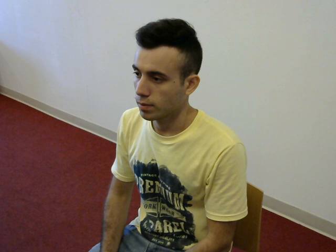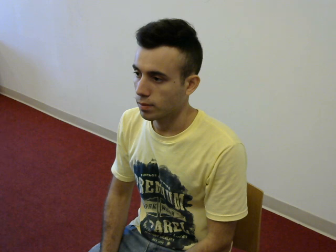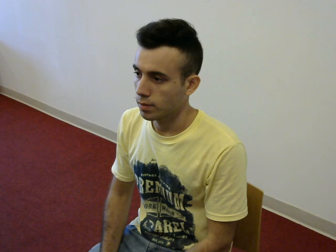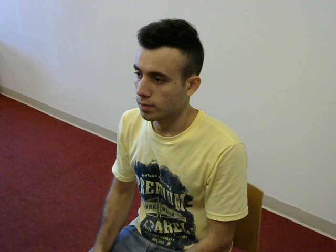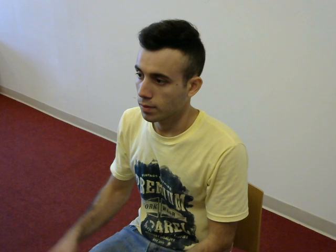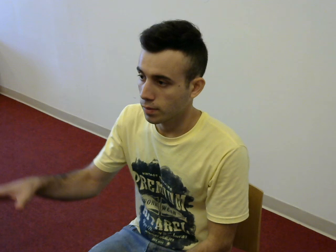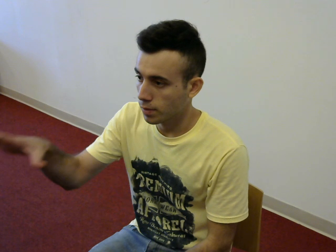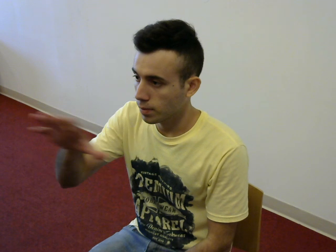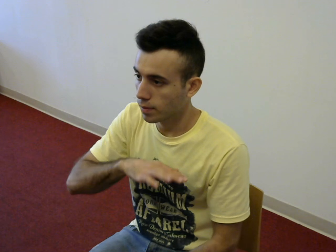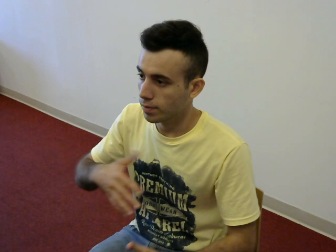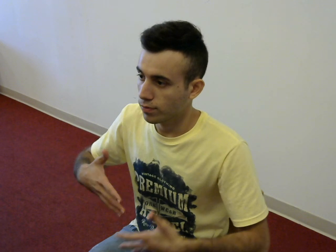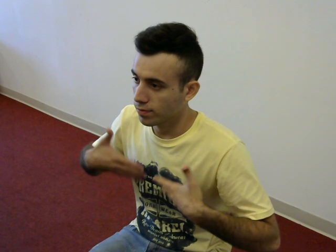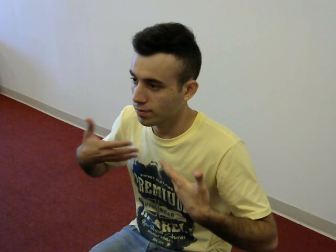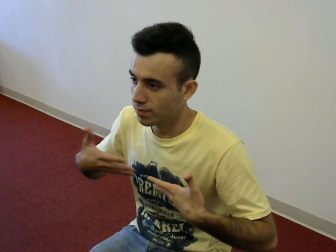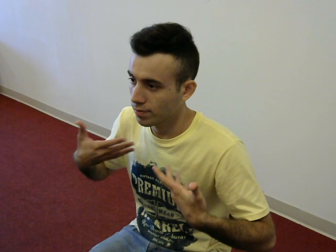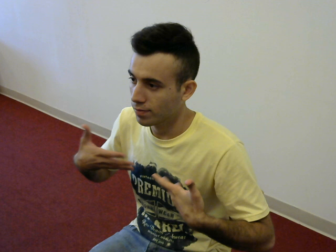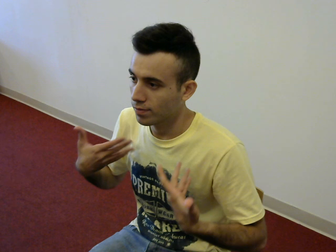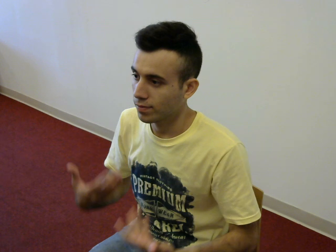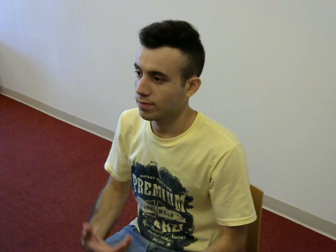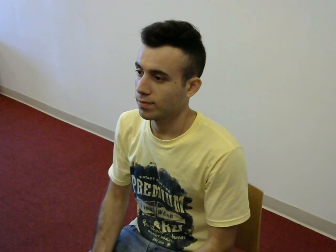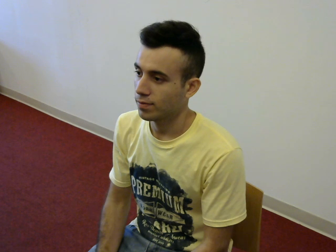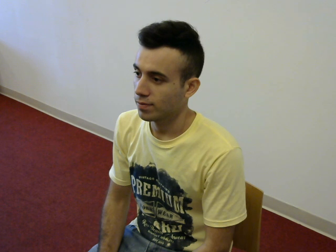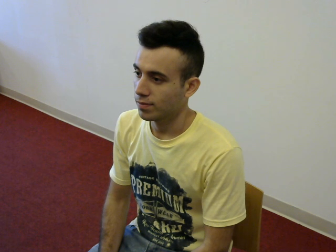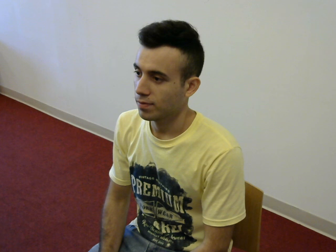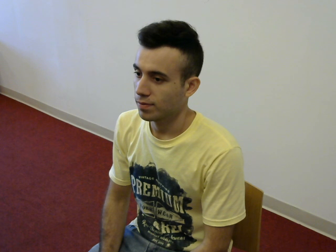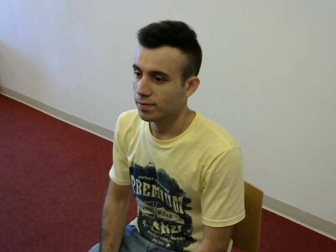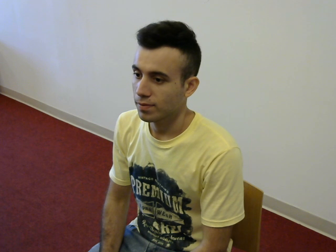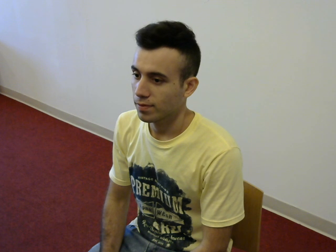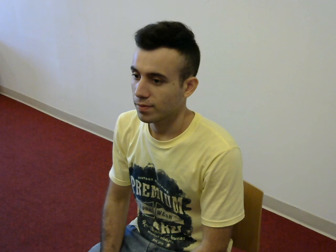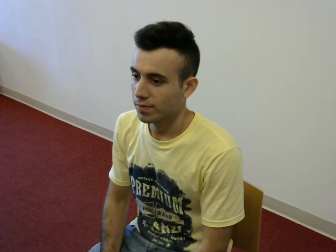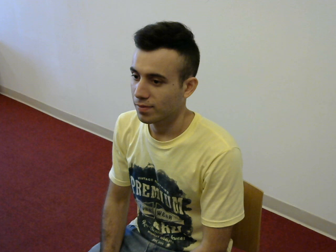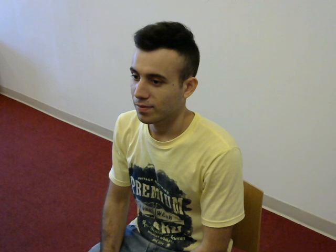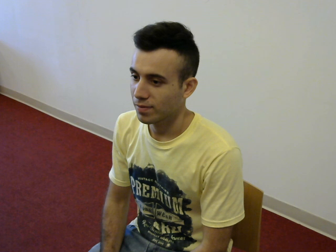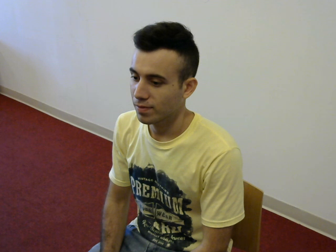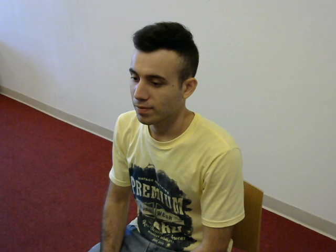Hamınızı salamlayıram